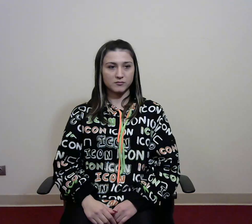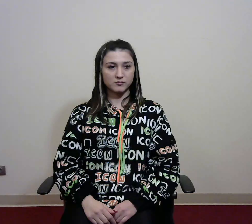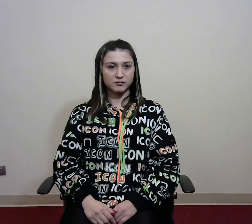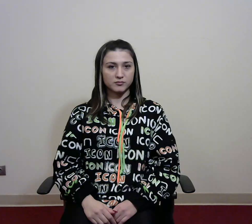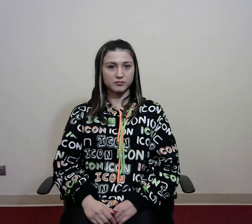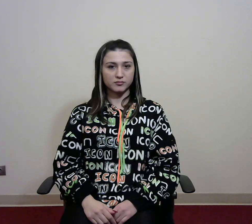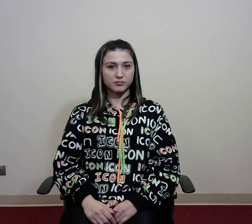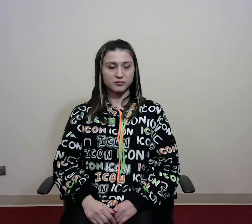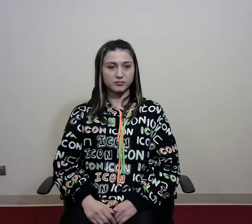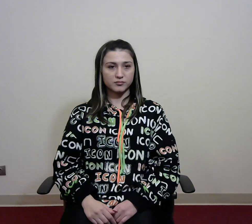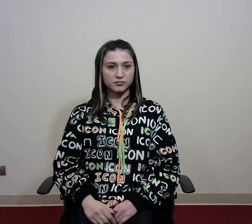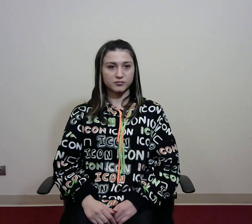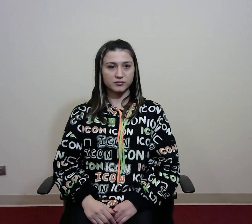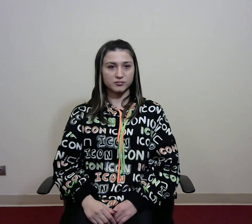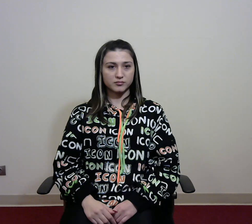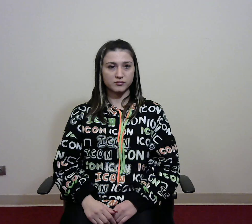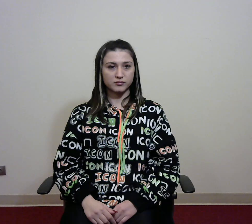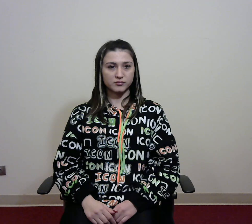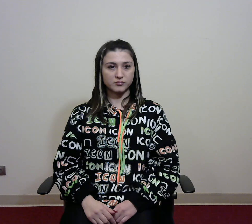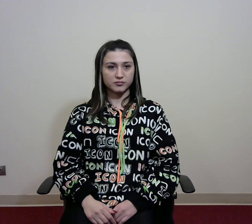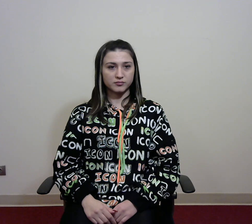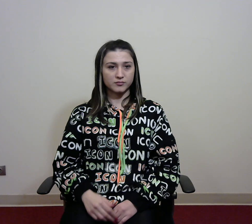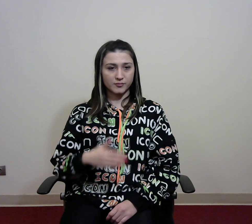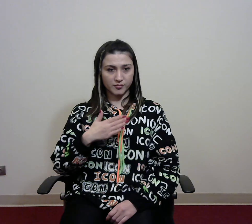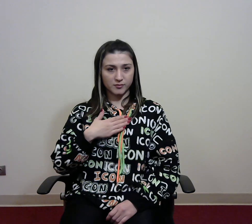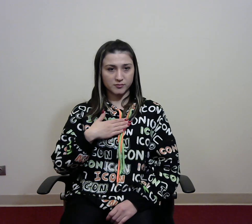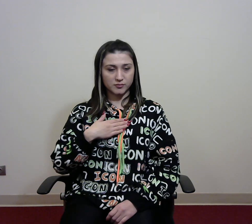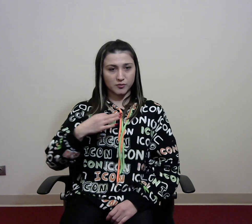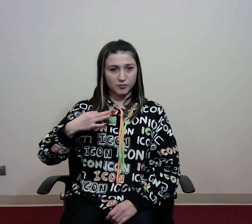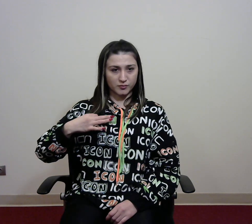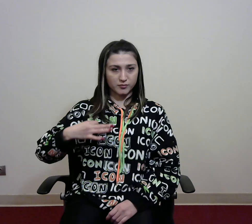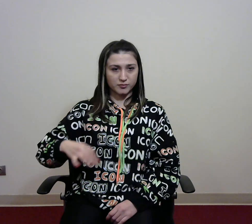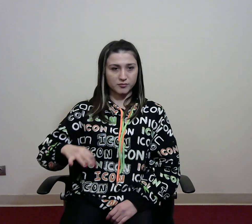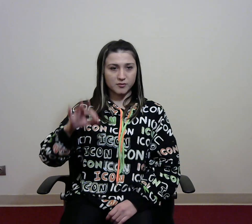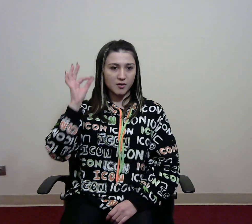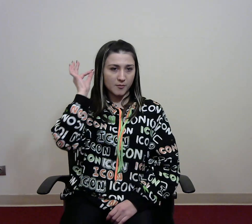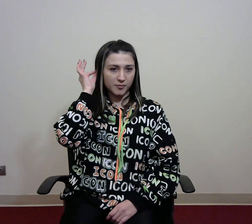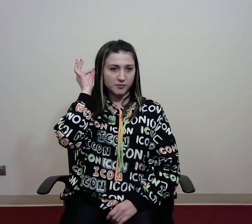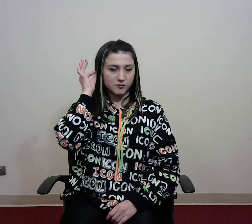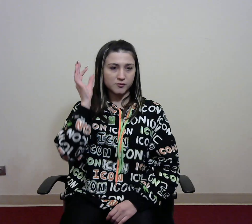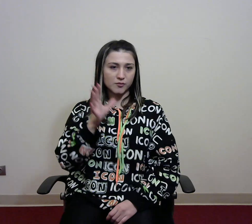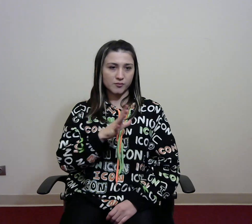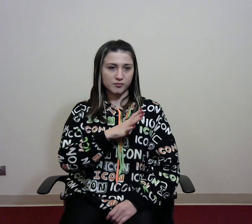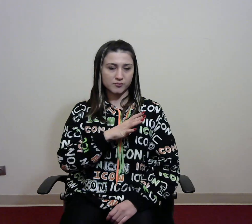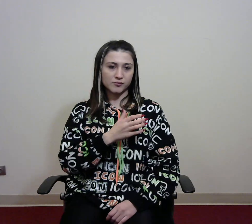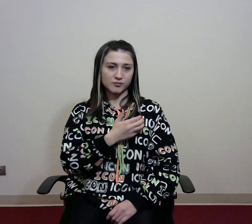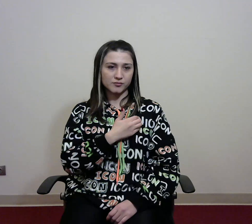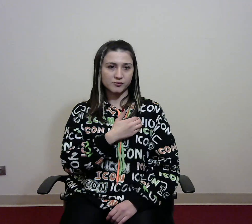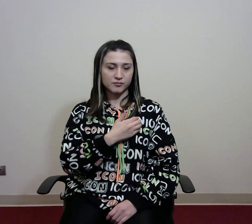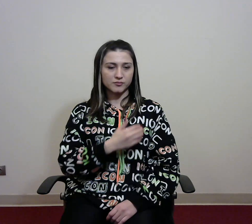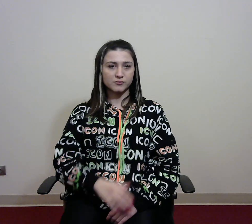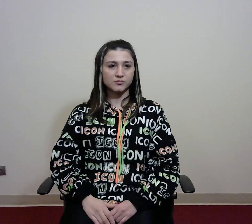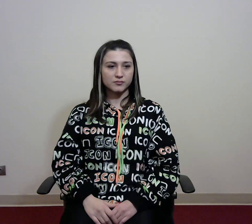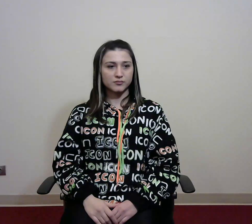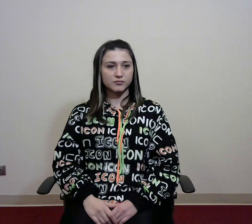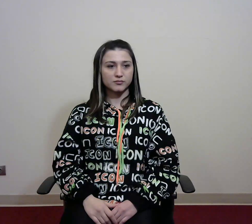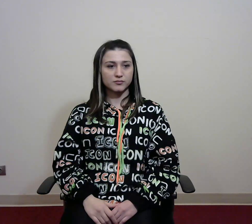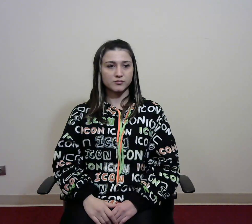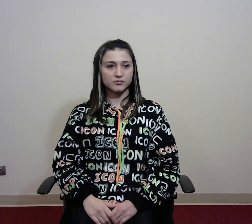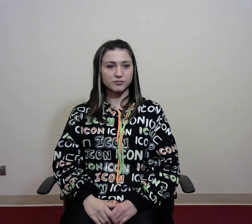Mənim oğlum həkim olmaq istəyir